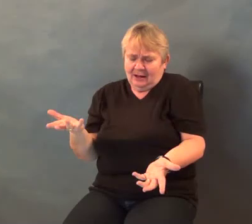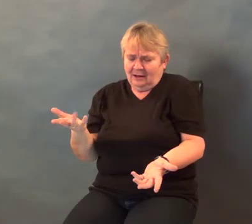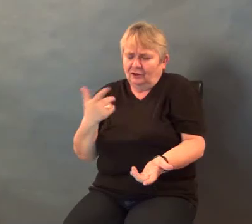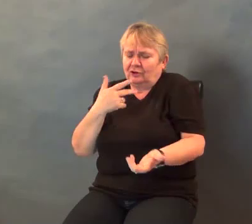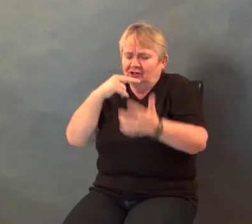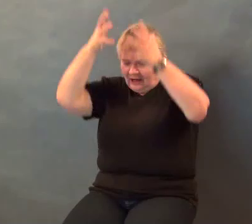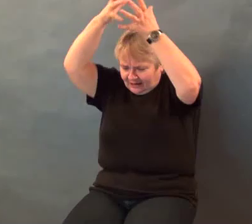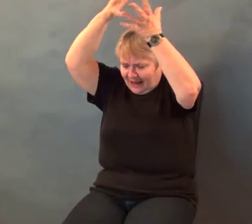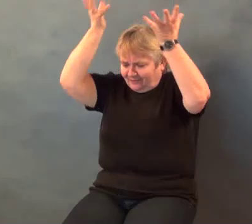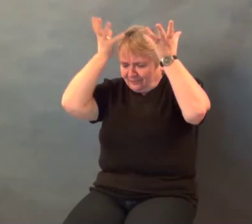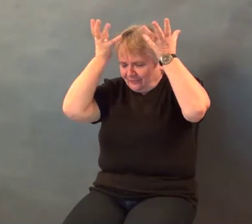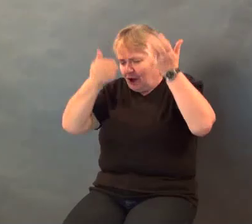Co to jest to coś zielonego na głowie?